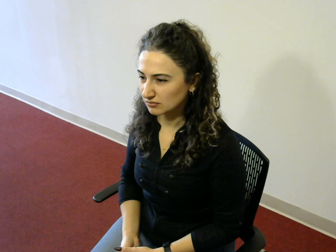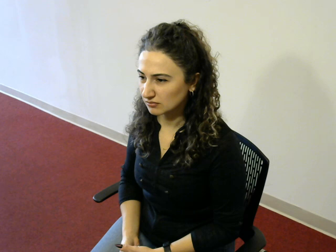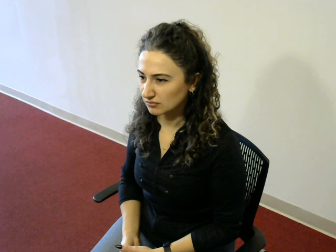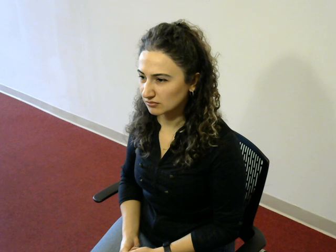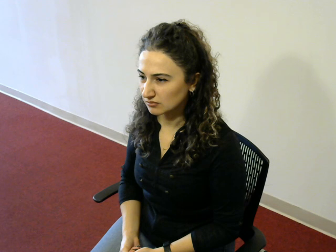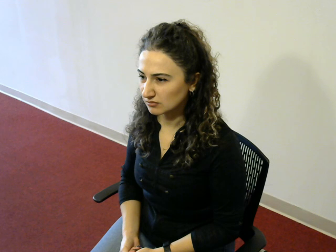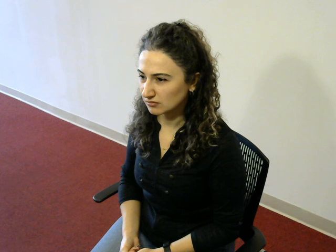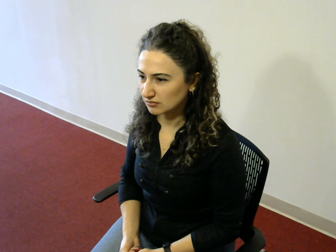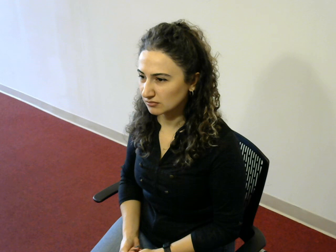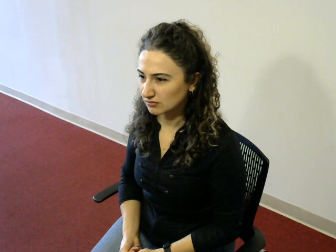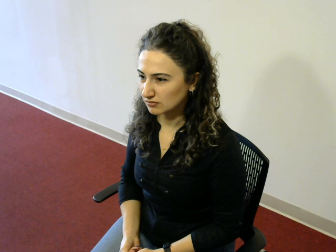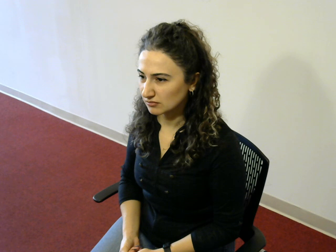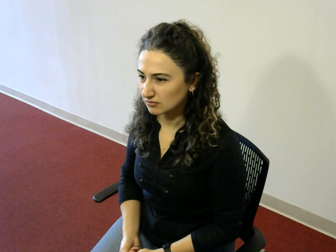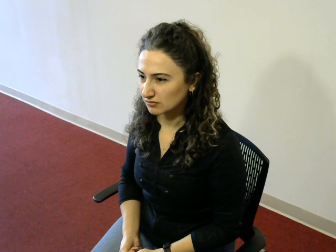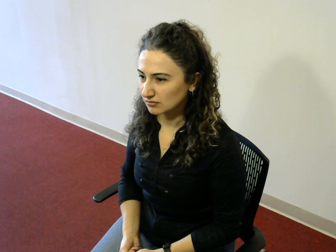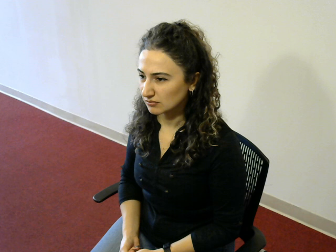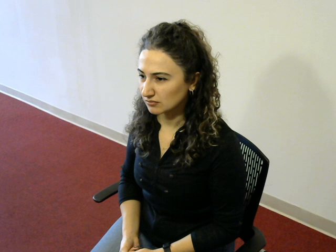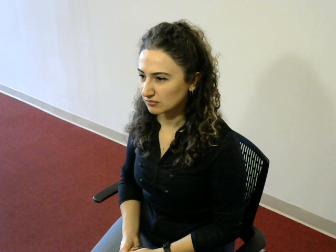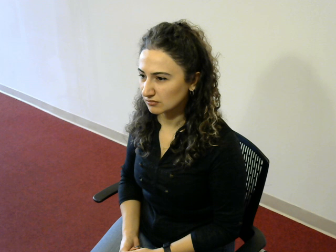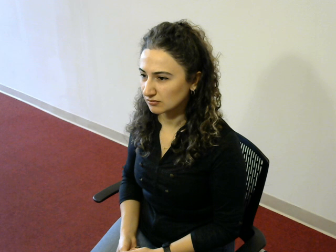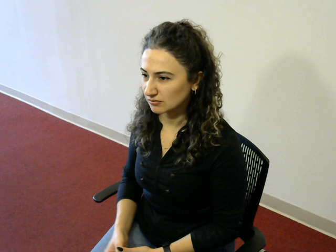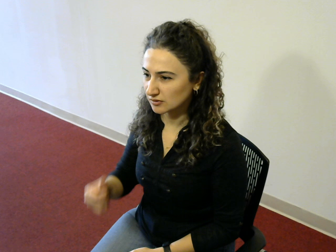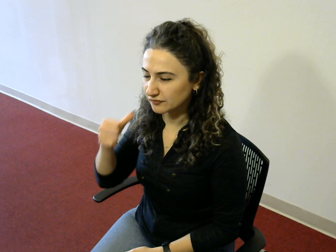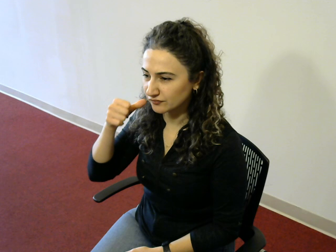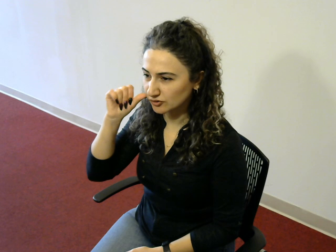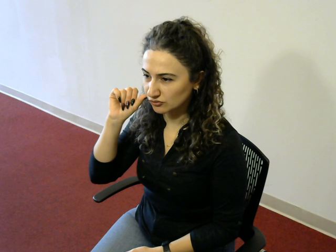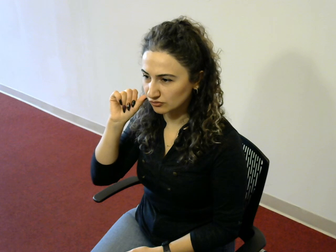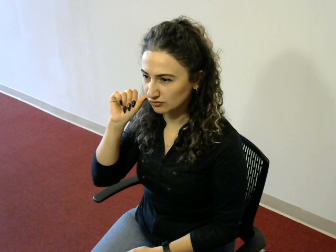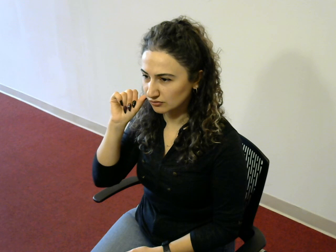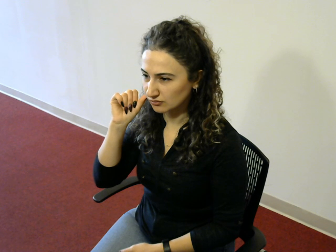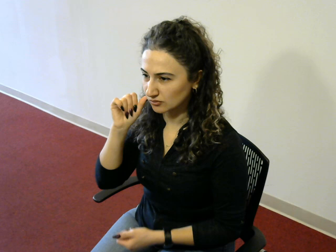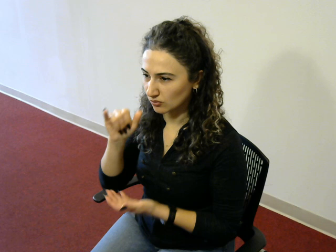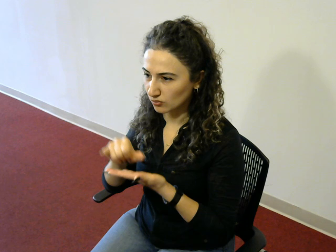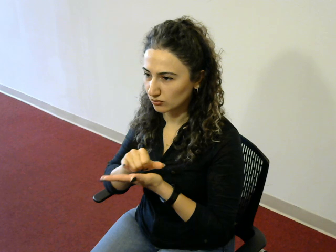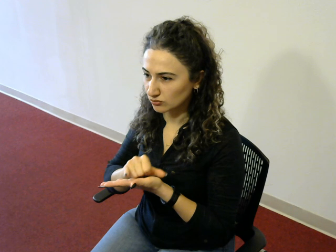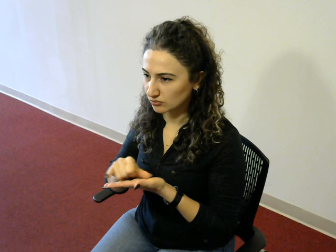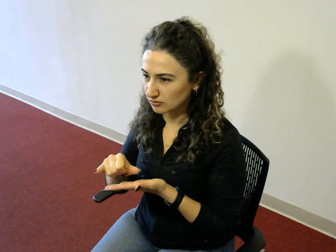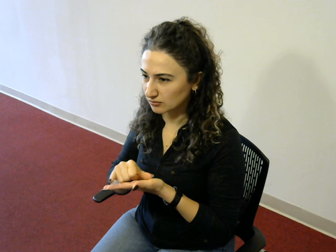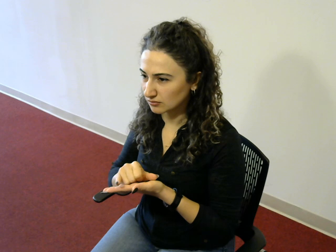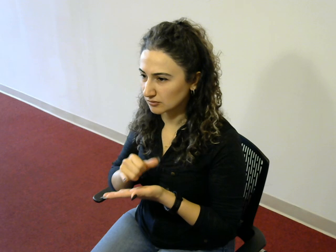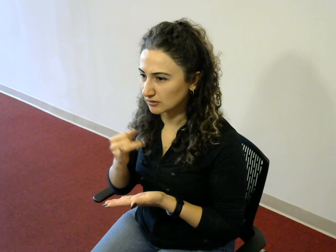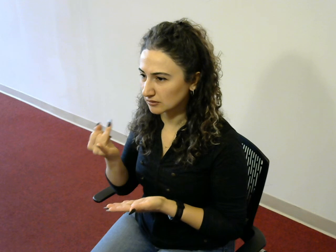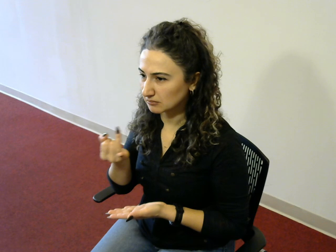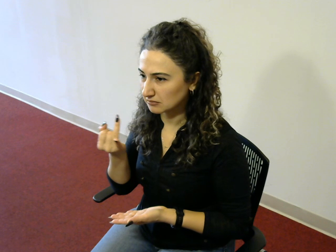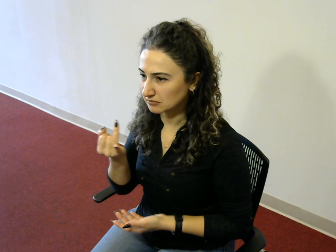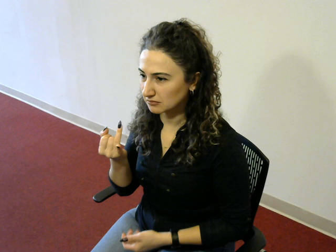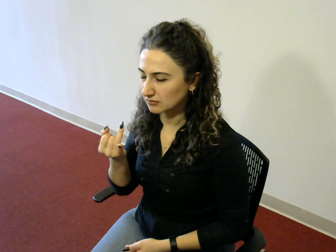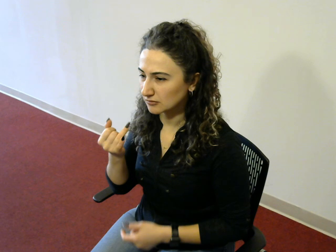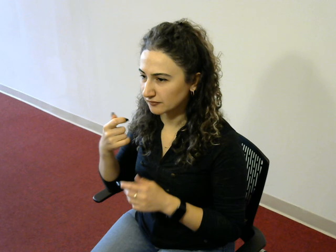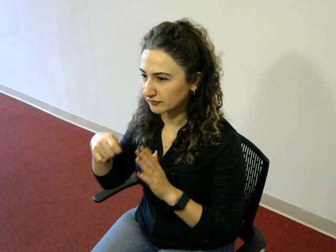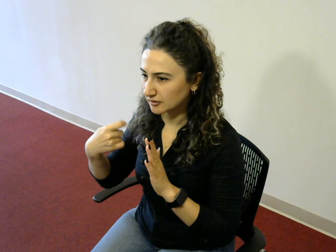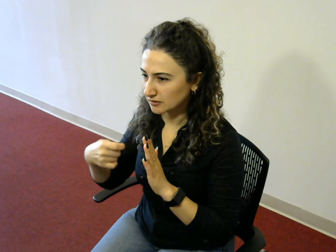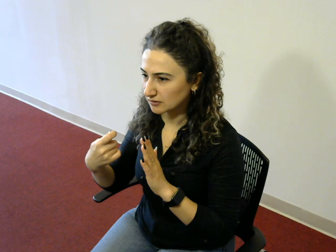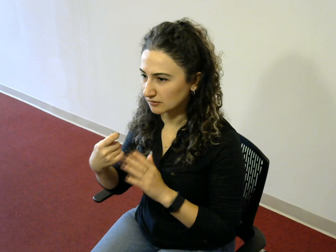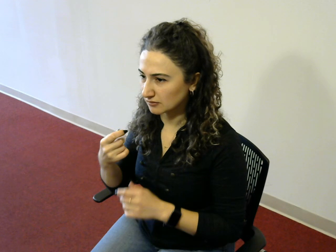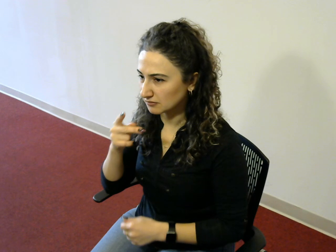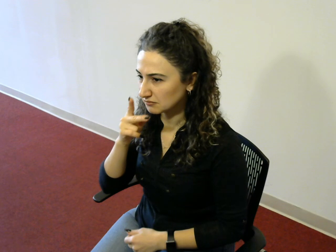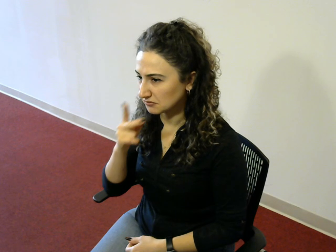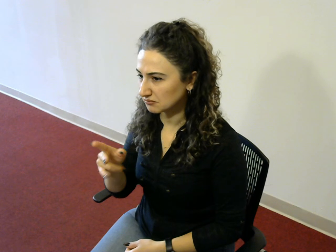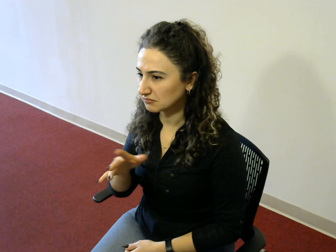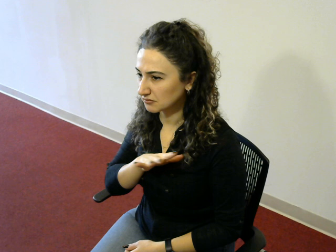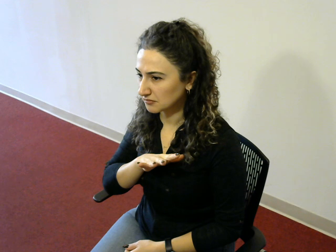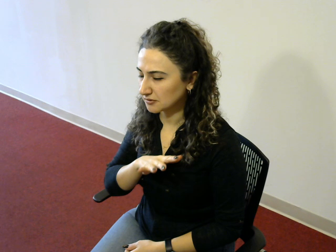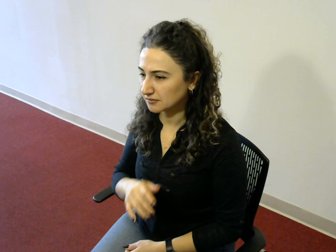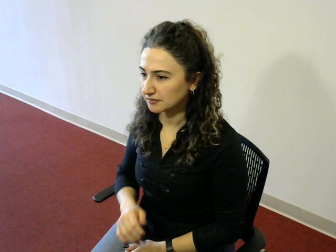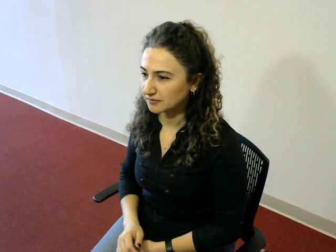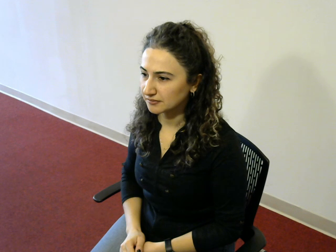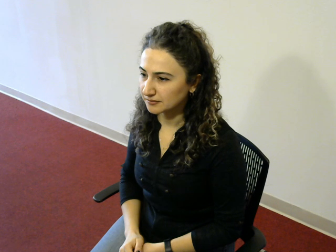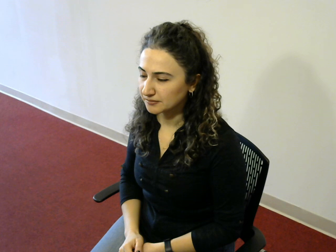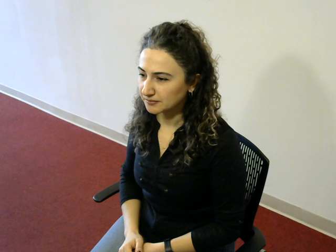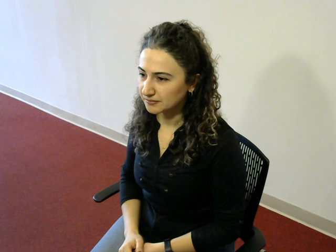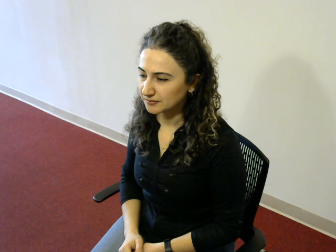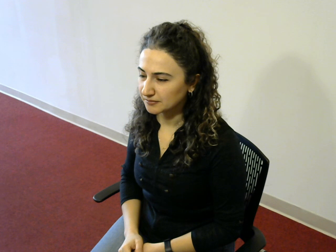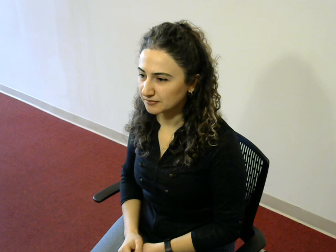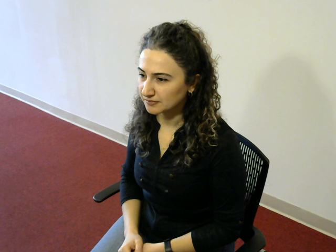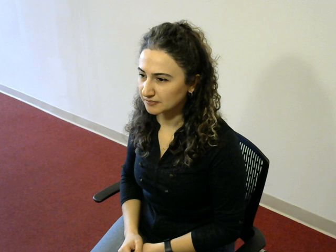Dünən YouTube da maraqlı videoya baxmışam